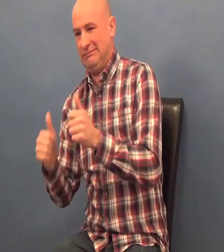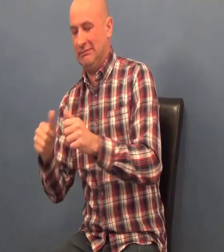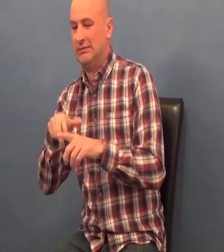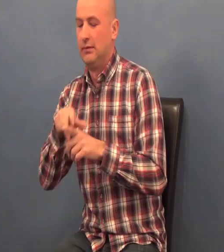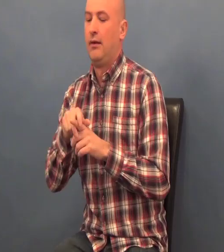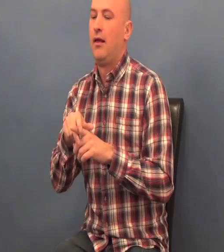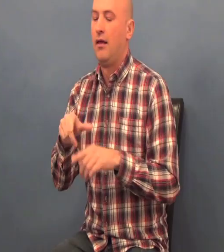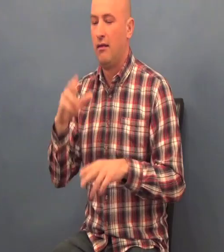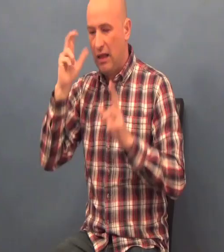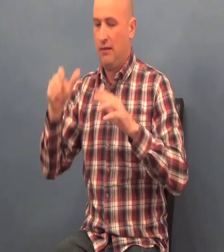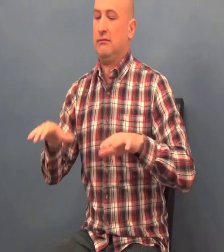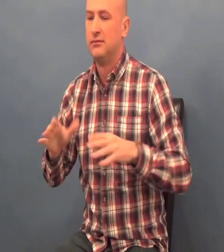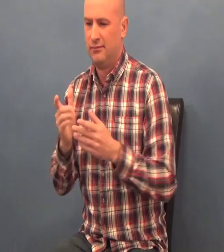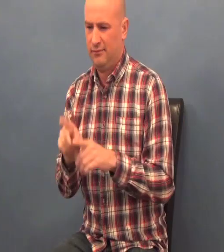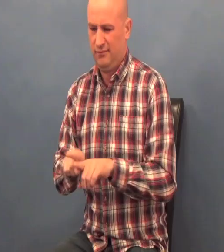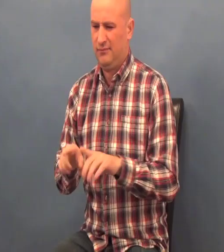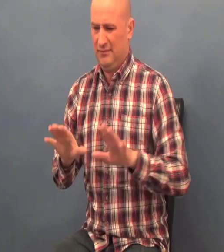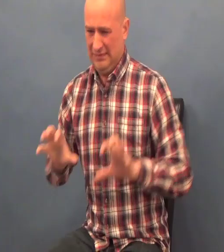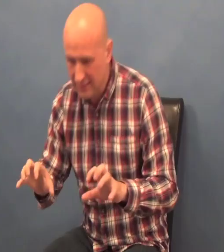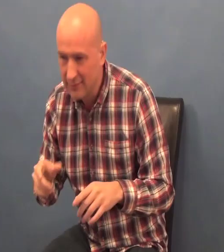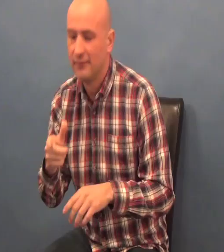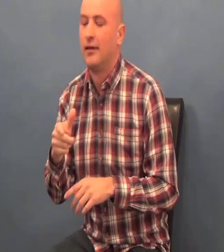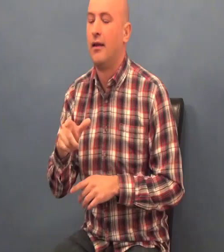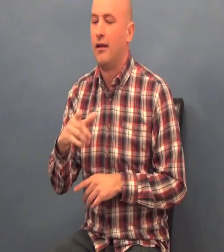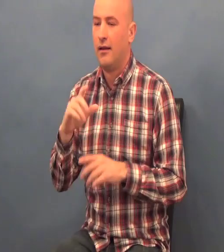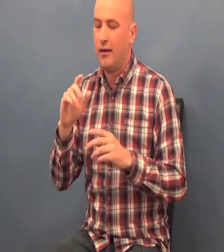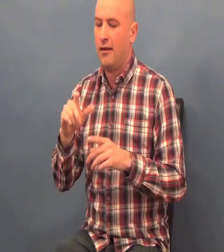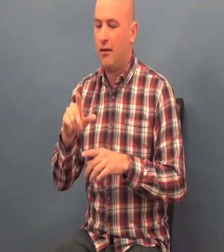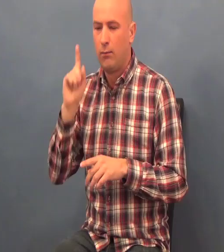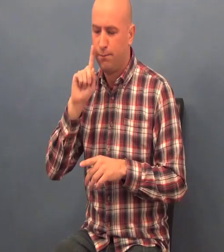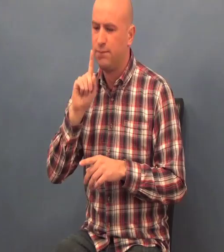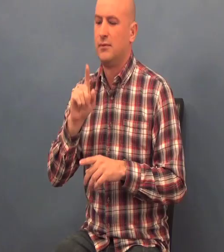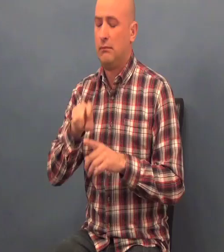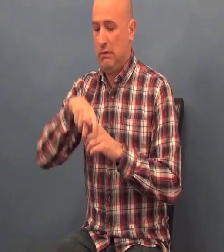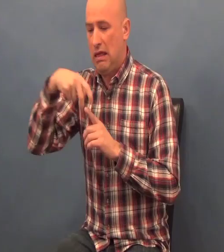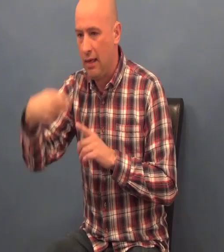Jeleń nagle zatrzymuje się, a chłopiec spada z niego.